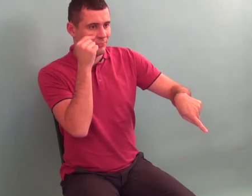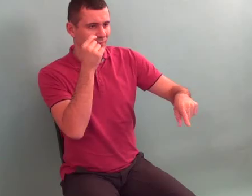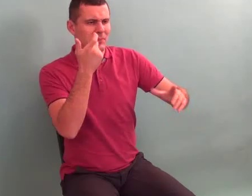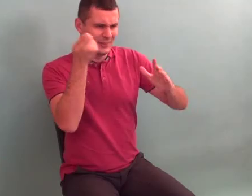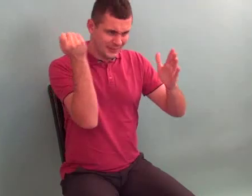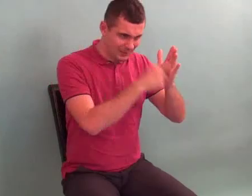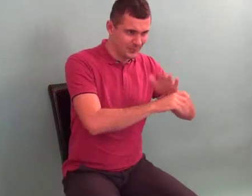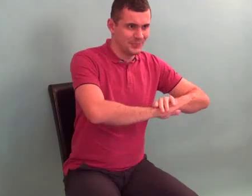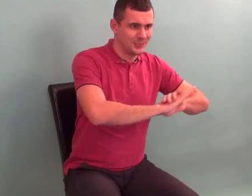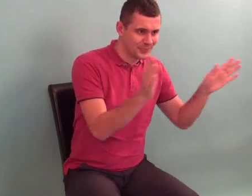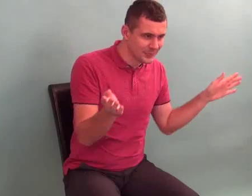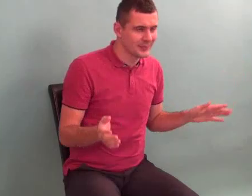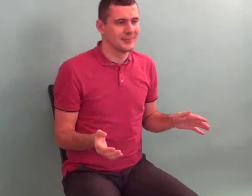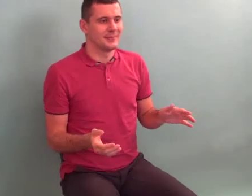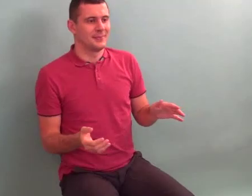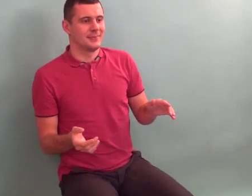Zamyka drzwi na klucz i już.